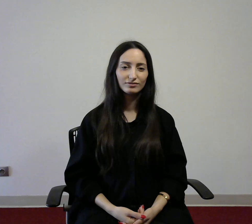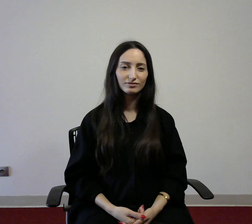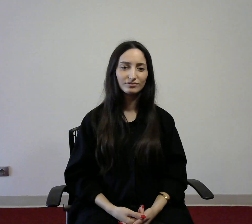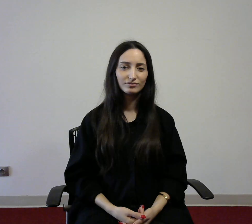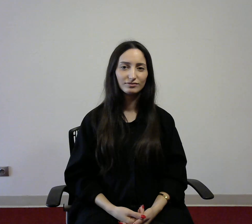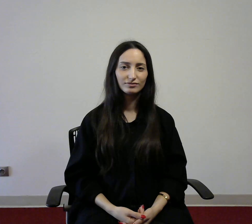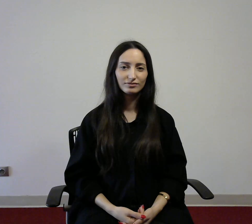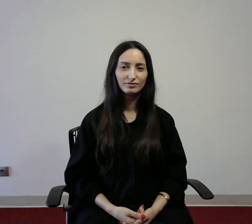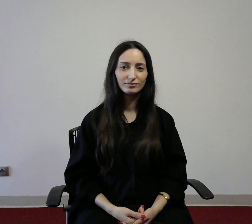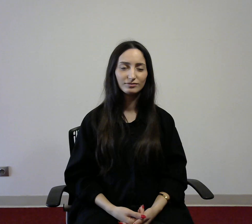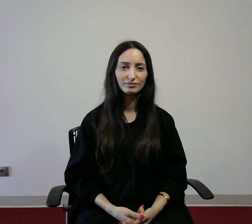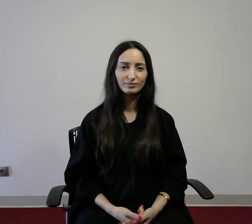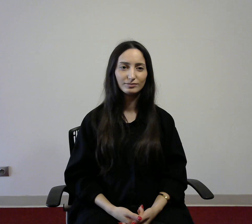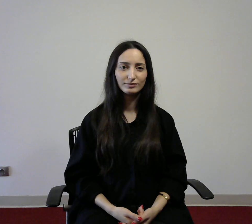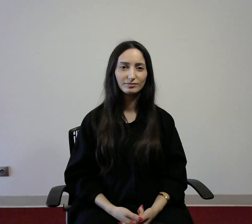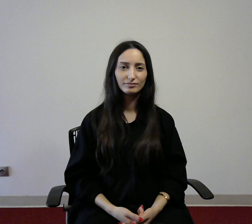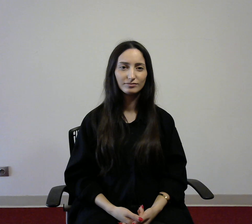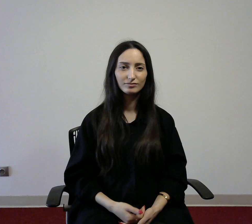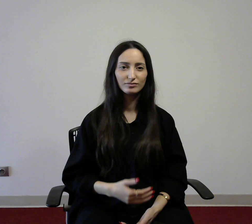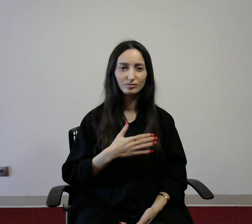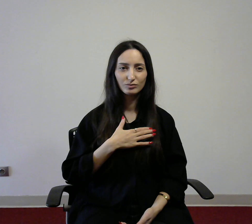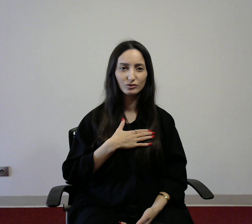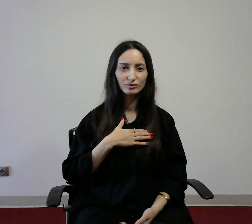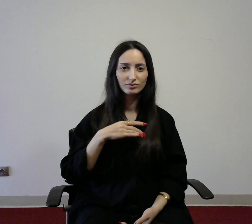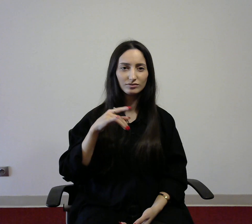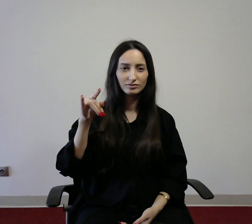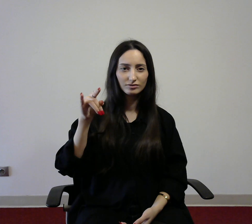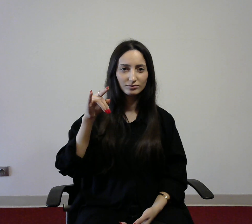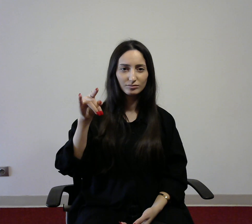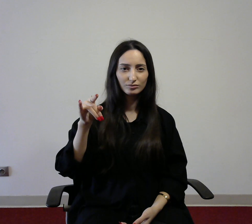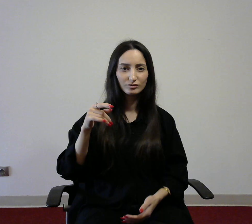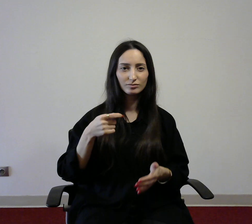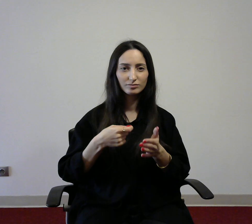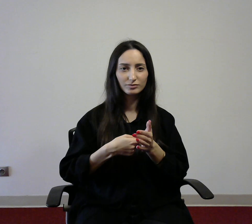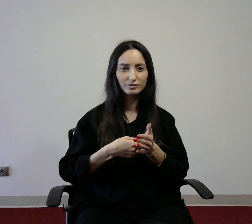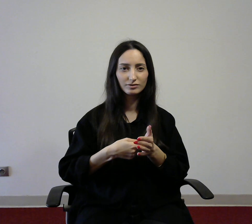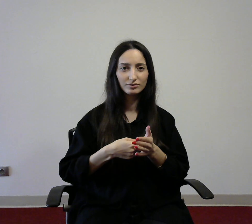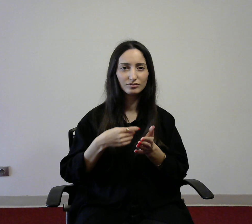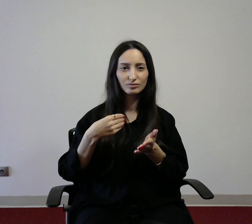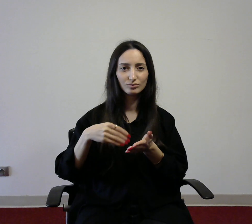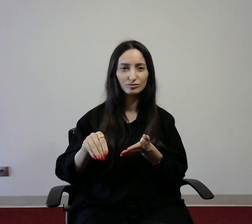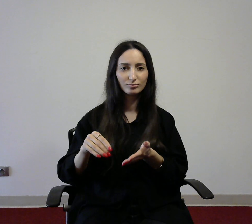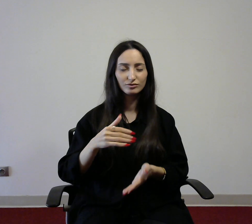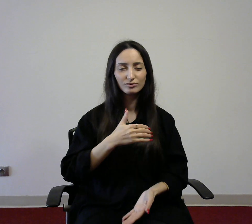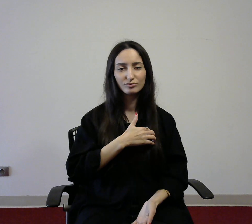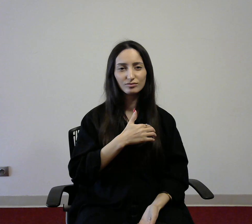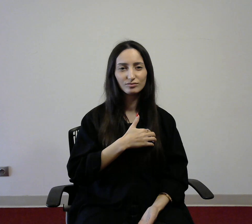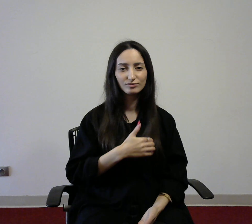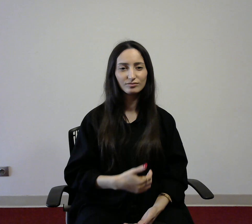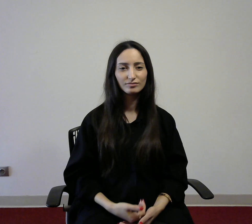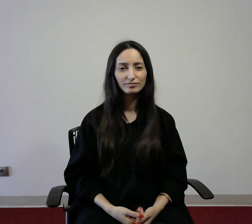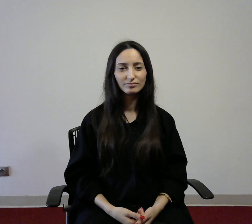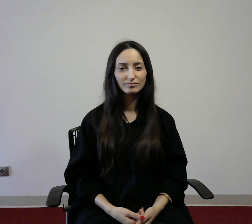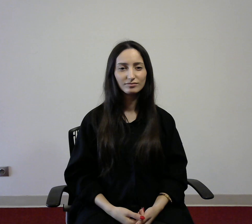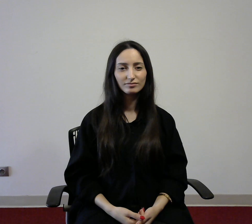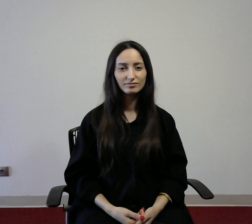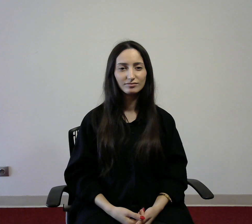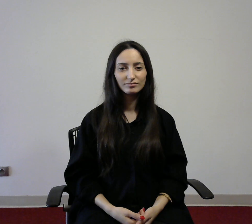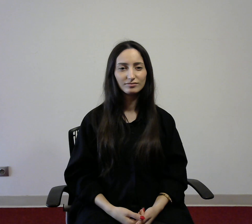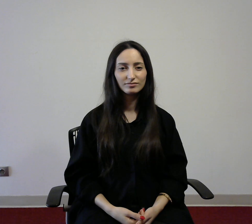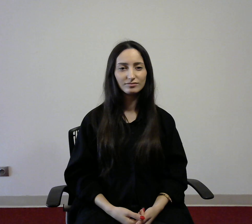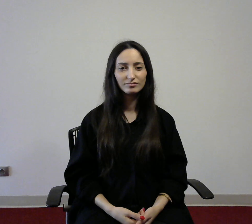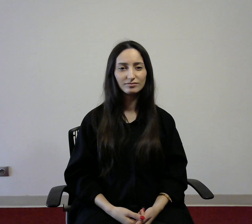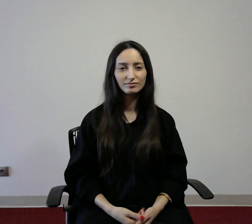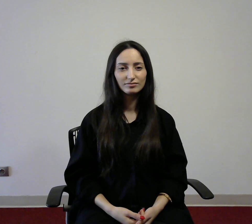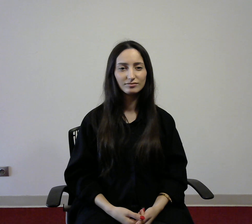Mən təyyarə bileti almaq istəyirəm